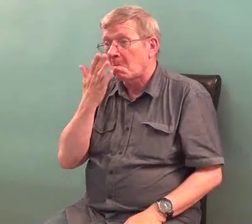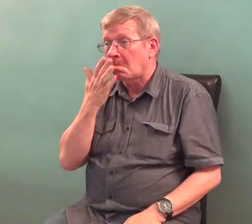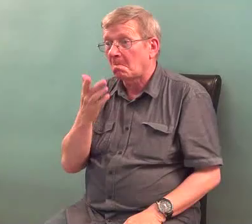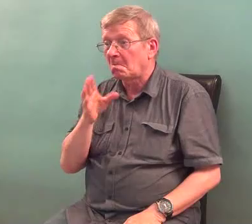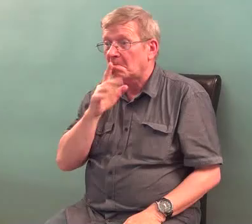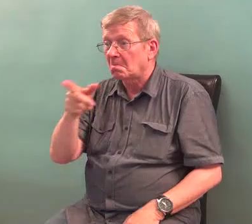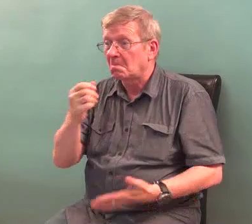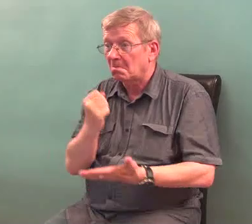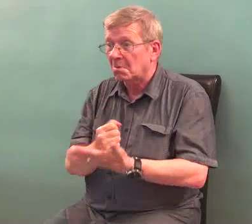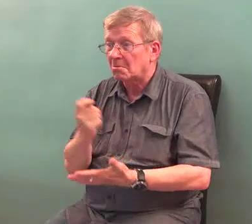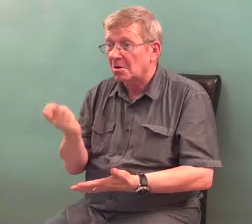Chyba na prawo jazdy?